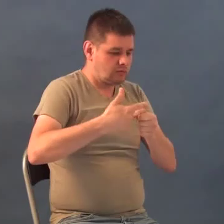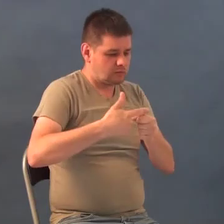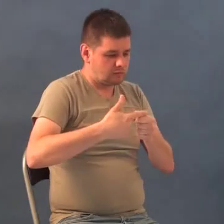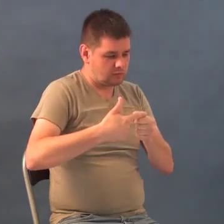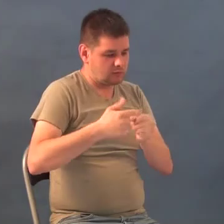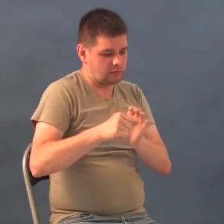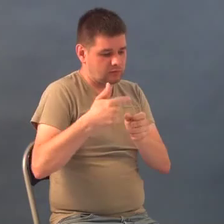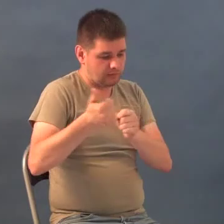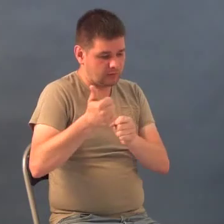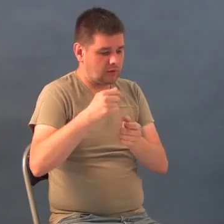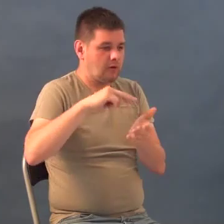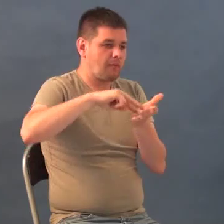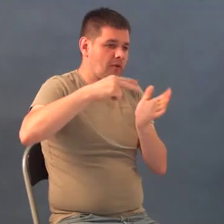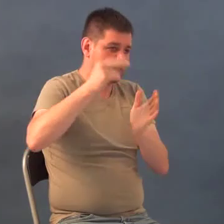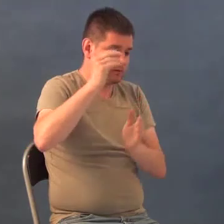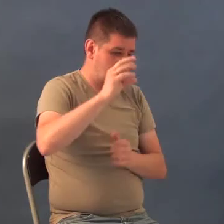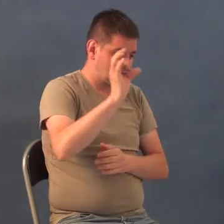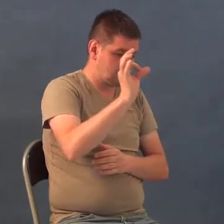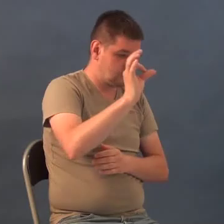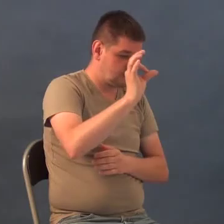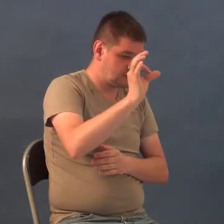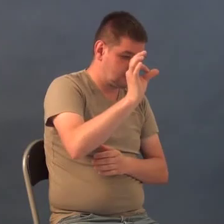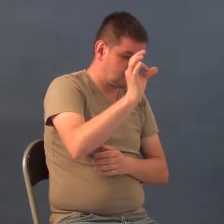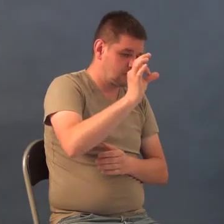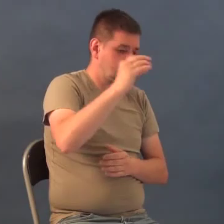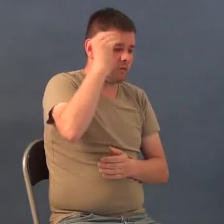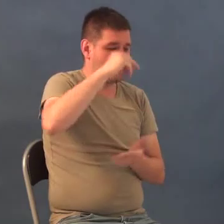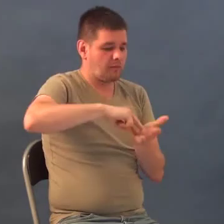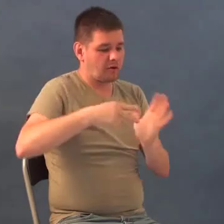Chciałem razem z tobą do kina, ale nie udało się, bo umówiłem się z koleżanką.